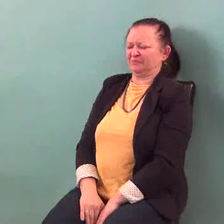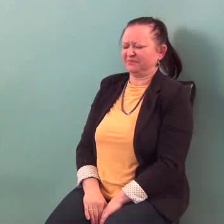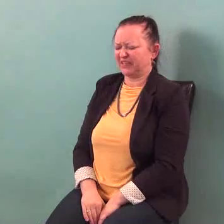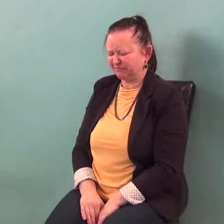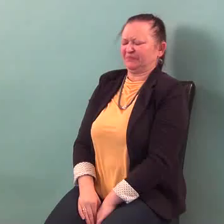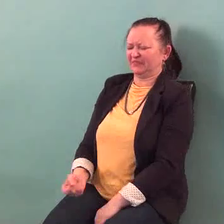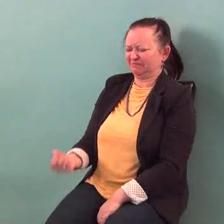Dostaje w twarz.